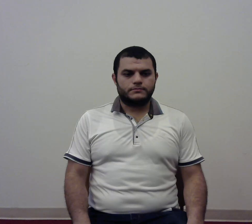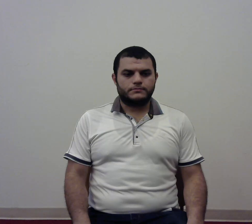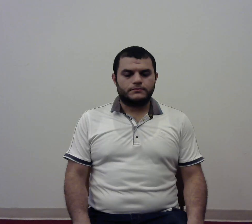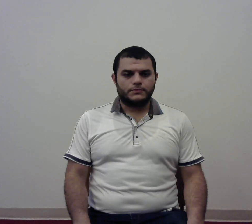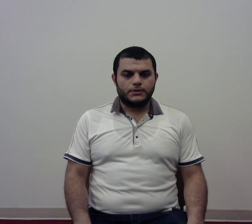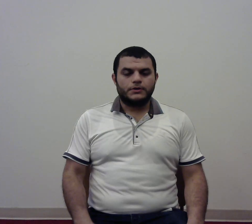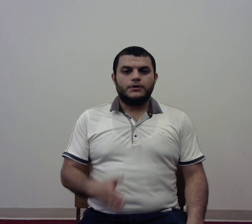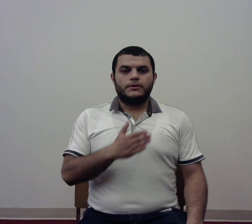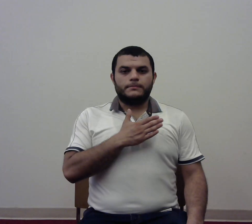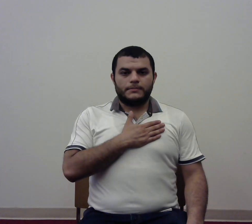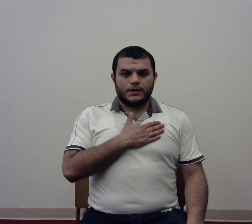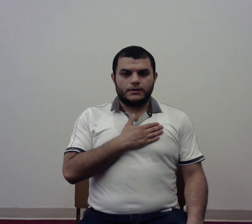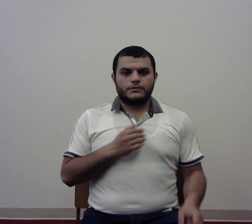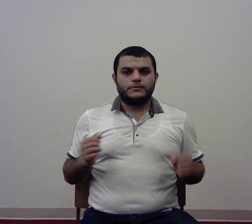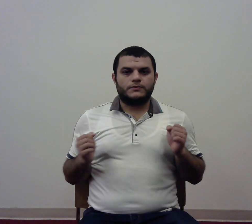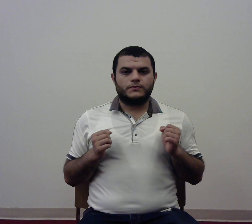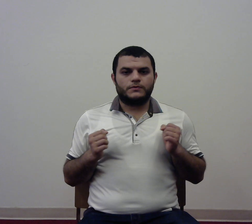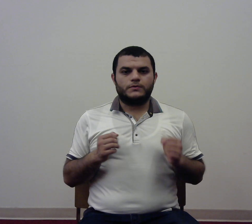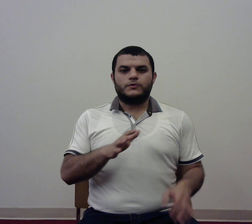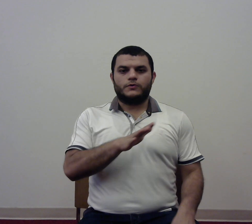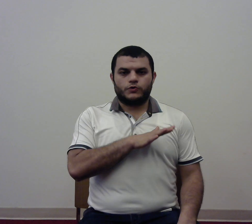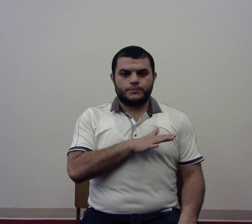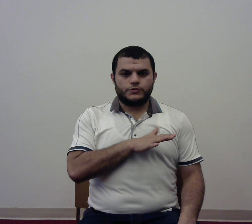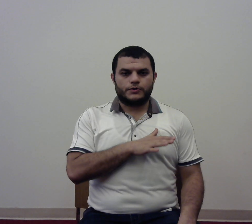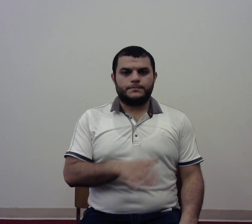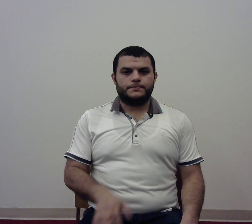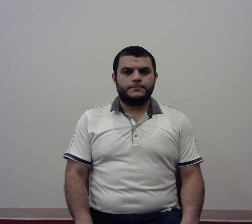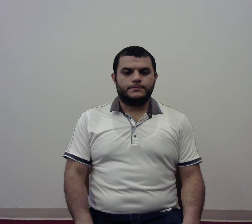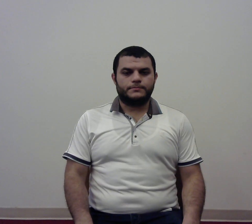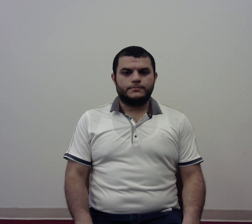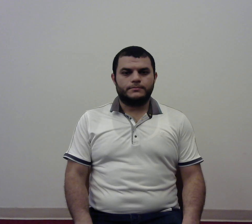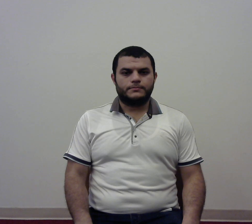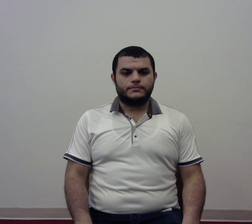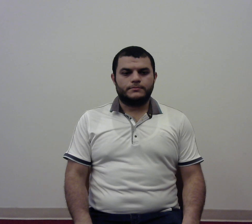Mən sətəlcəm olmuşam